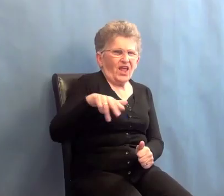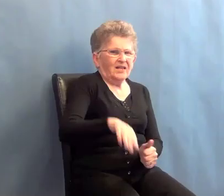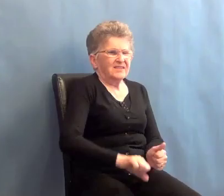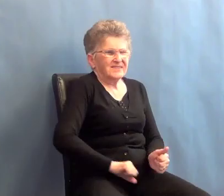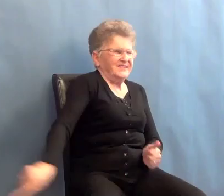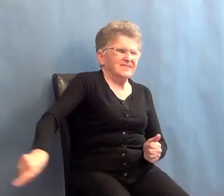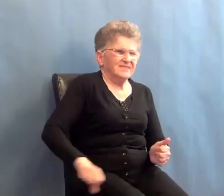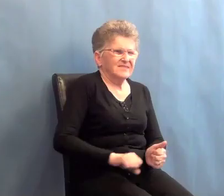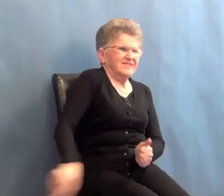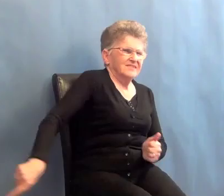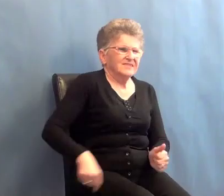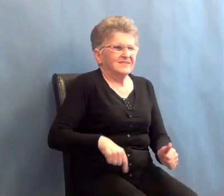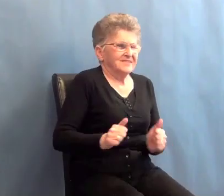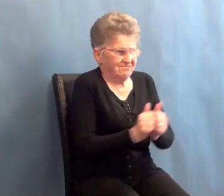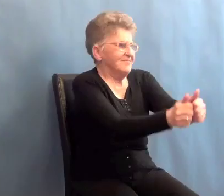Charlie Chaplin próbuje się oddalić. Poszli sobie. I już. Koniec.